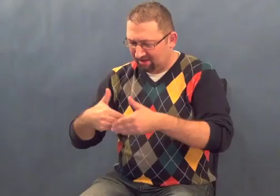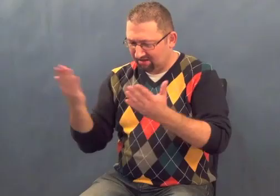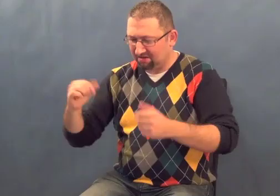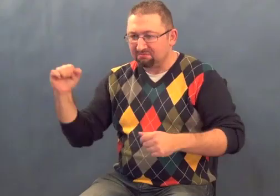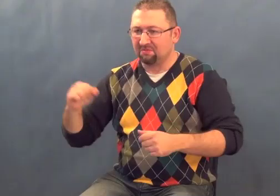Zgoda.